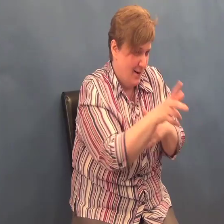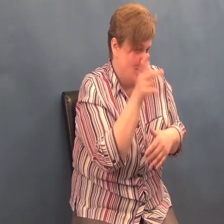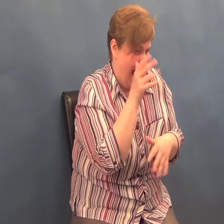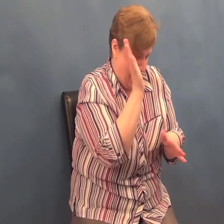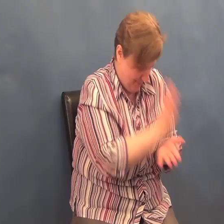I już.